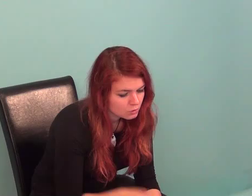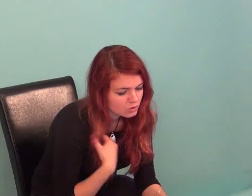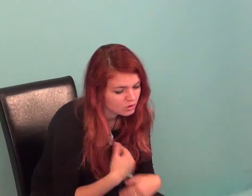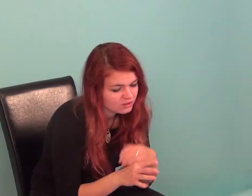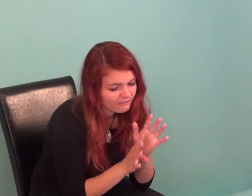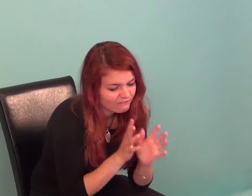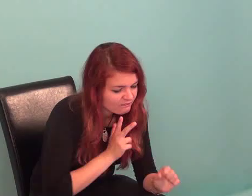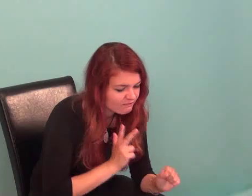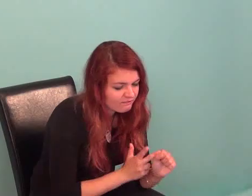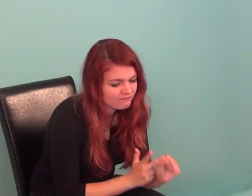Ja kończę o dziewiętnastej trzydzieści.